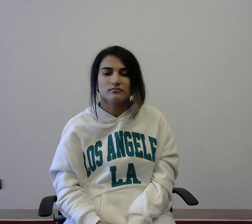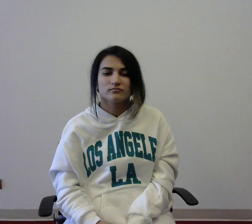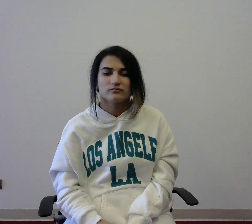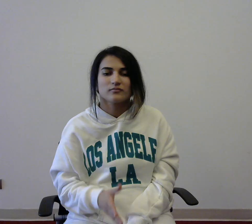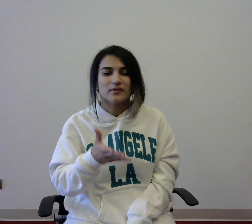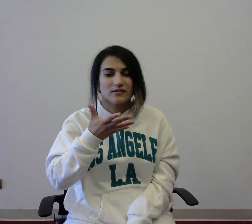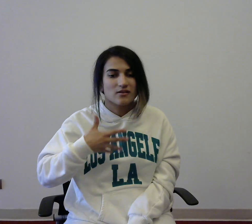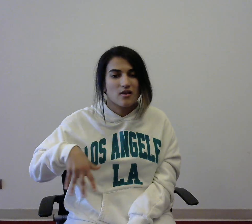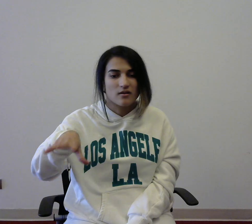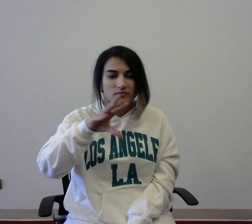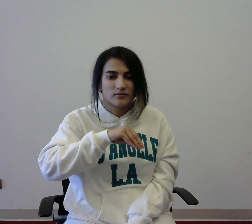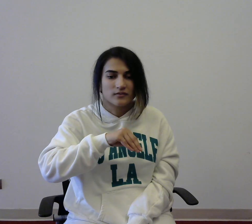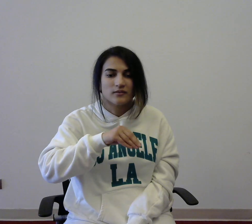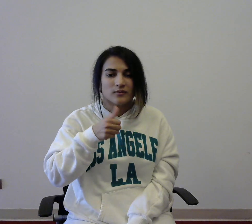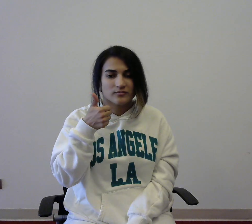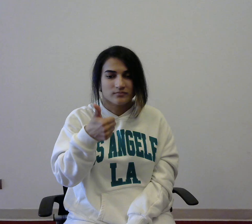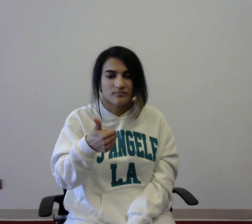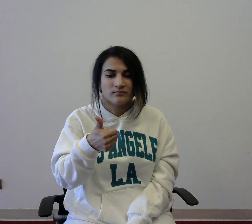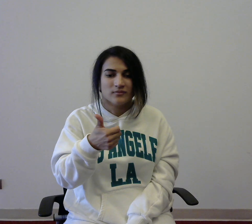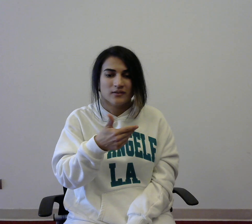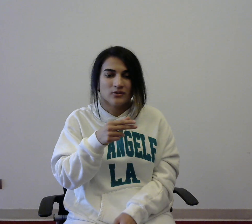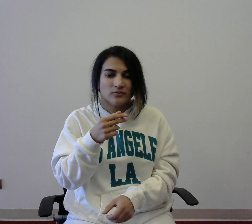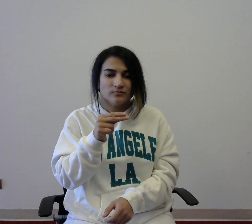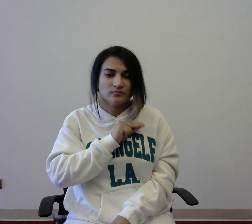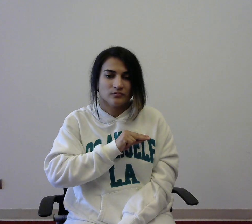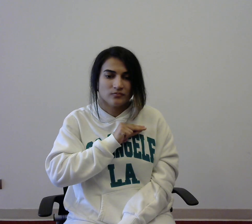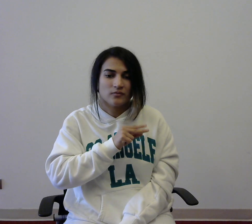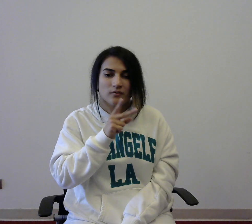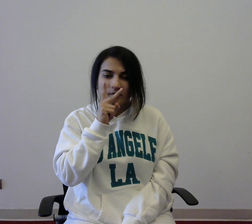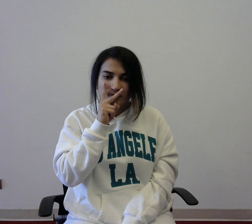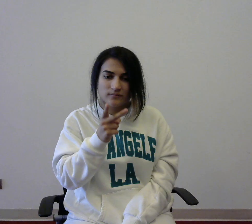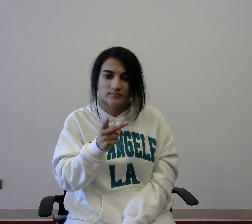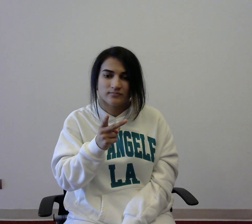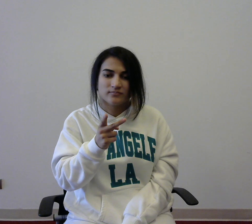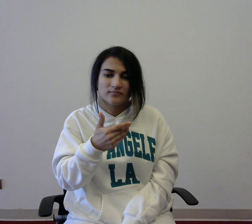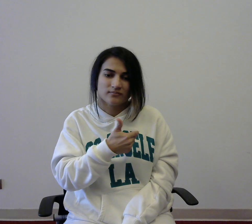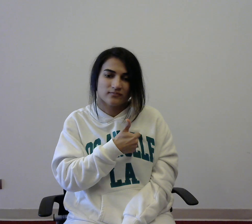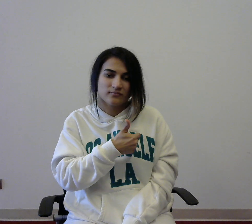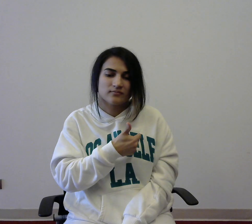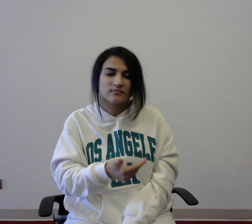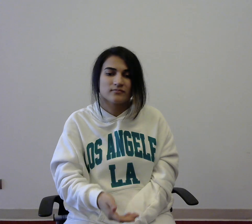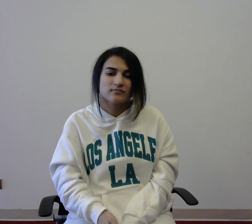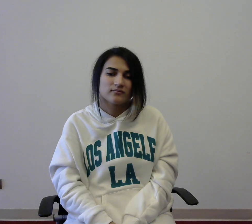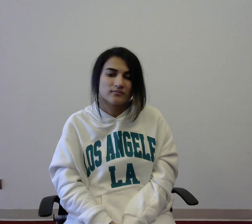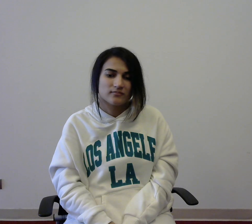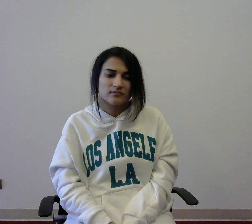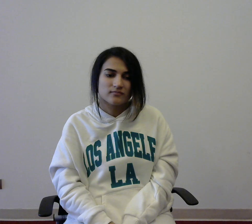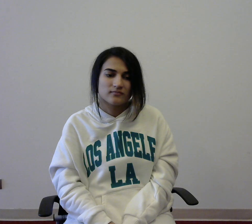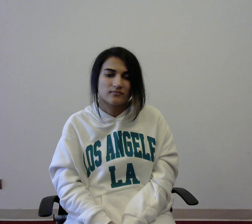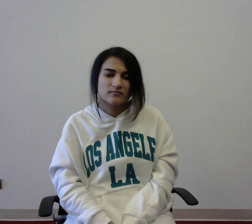Hamı yaxşı işlər görmək istəyir